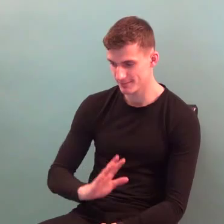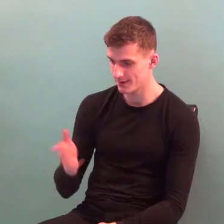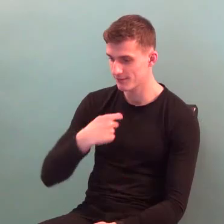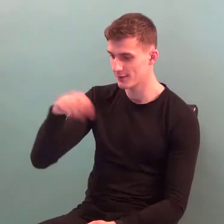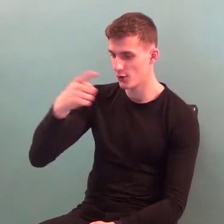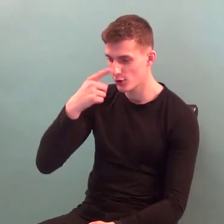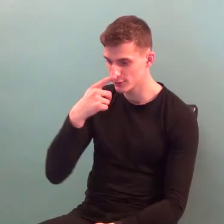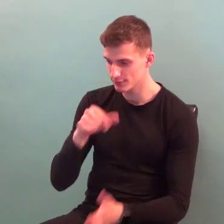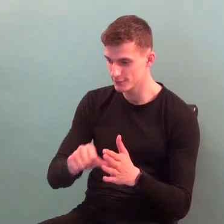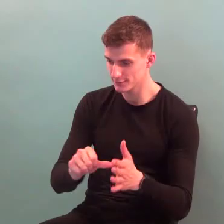Wyjeżdżam na wycieczkę do Olsztyna.